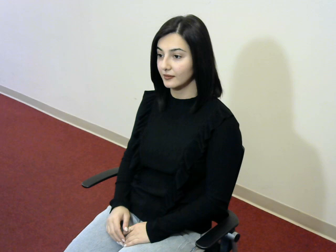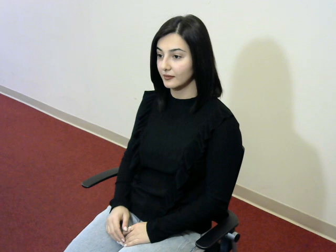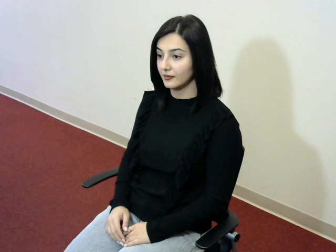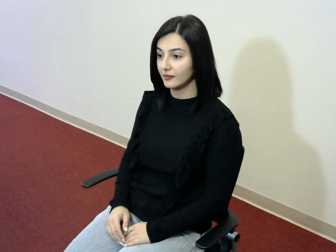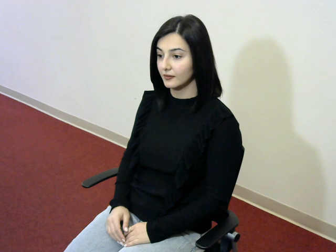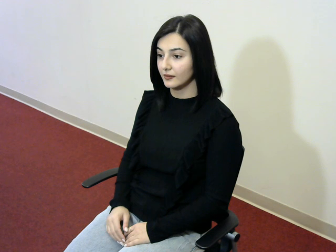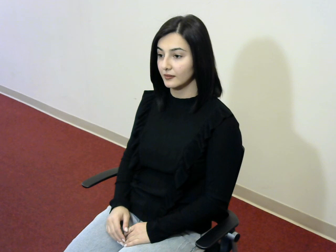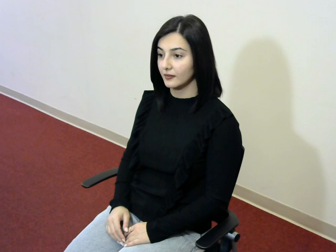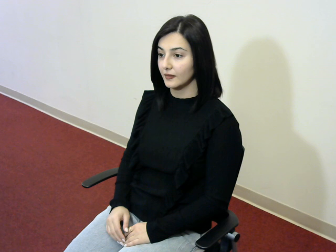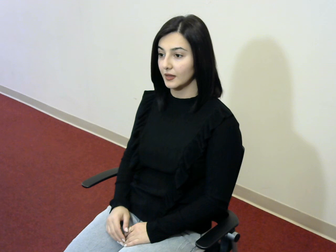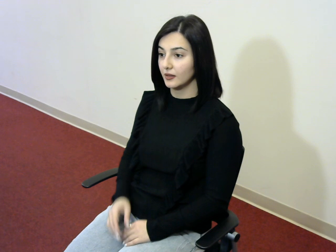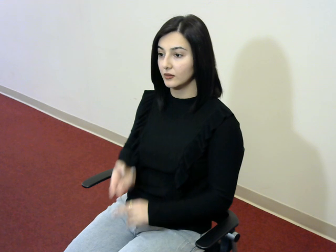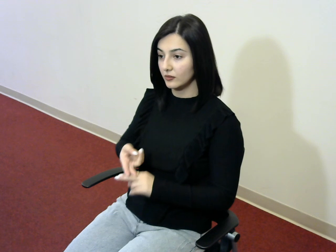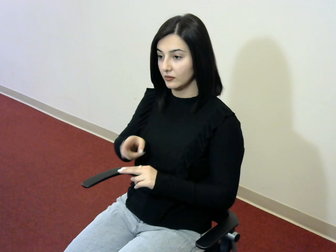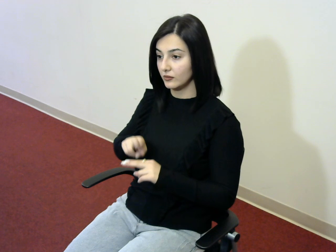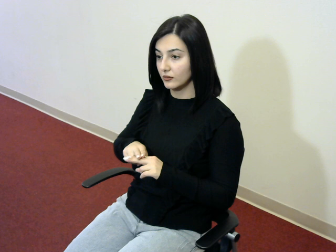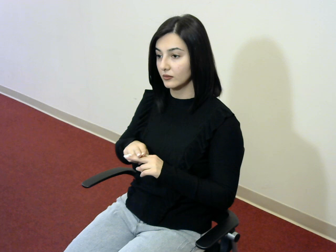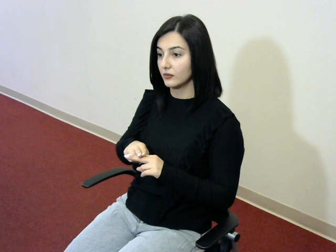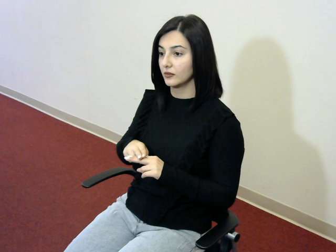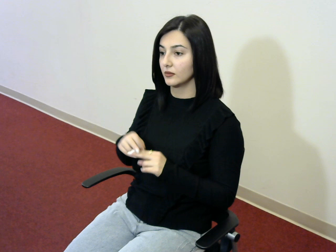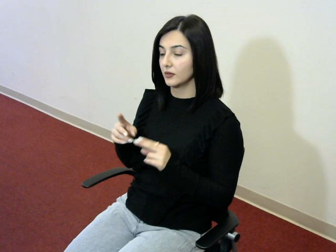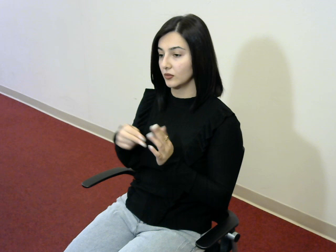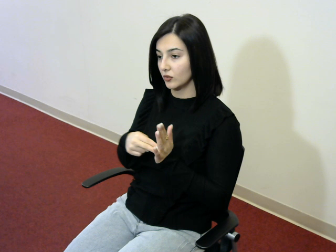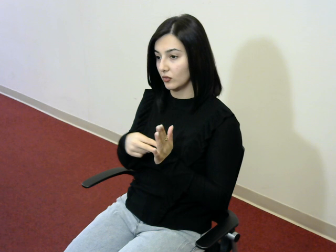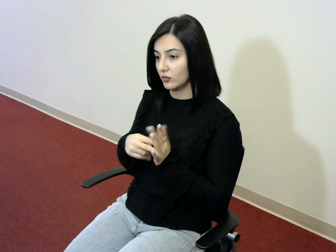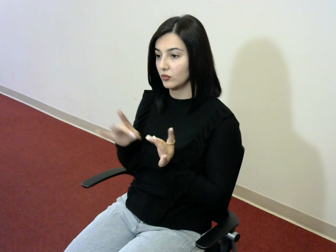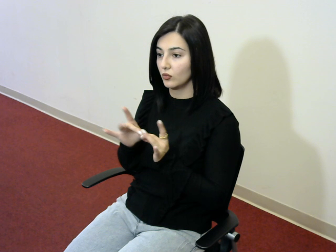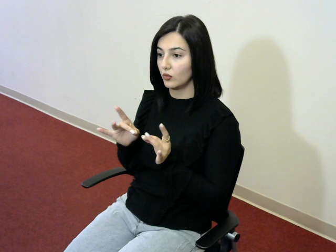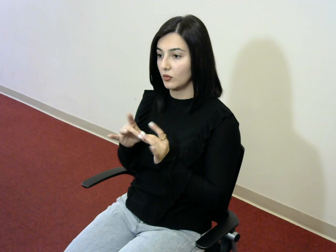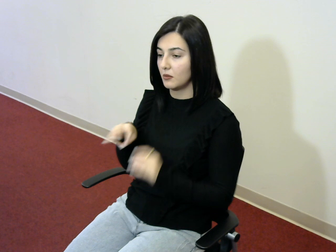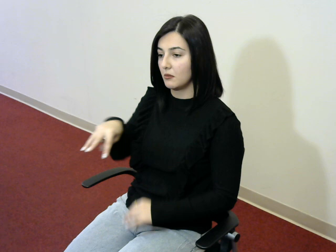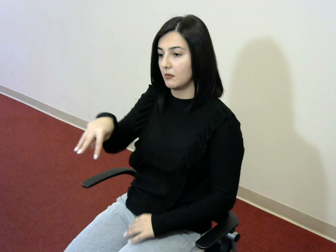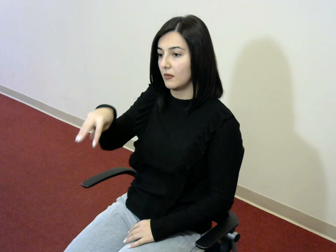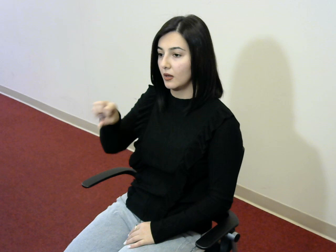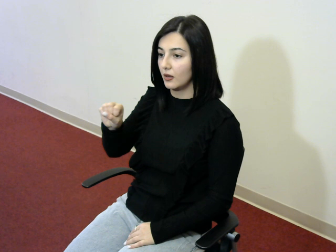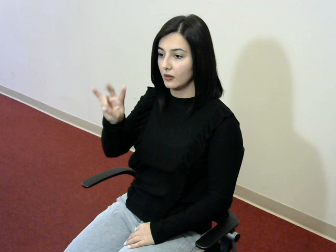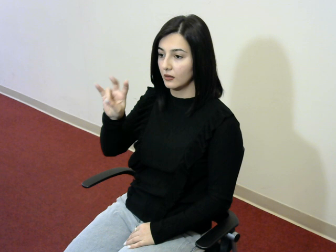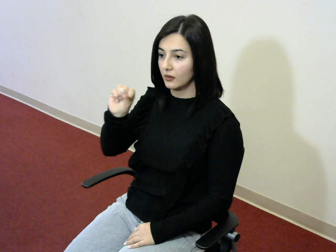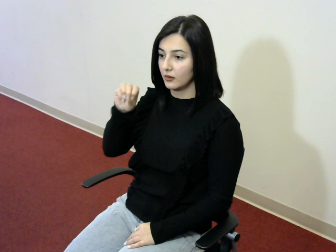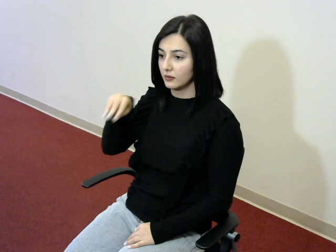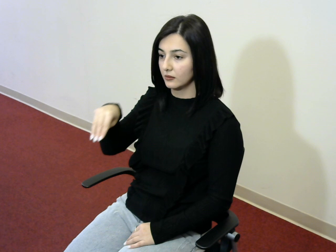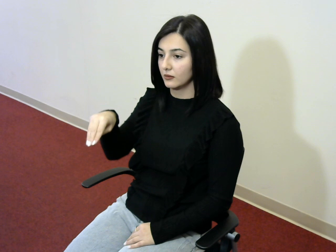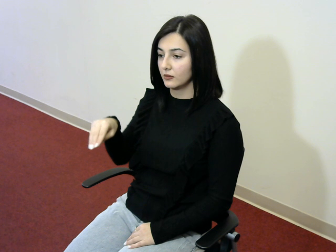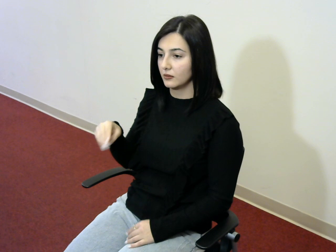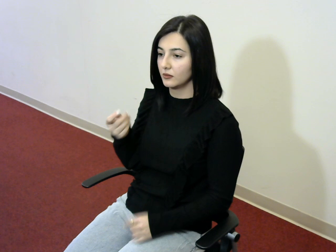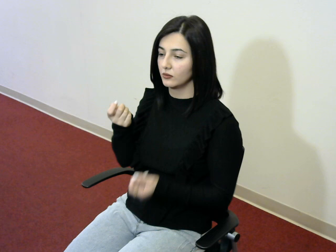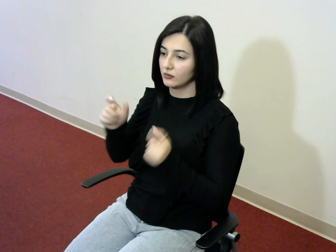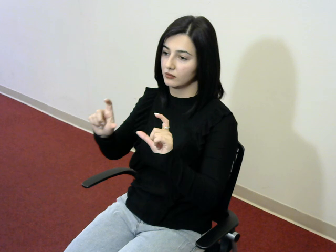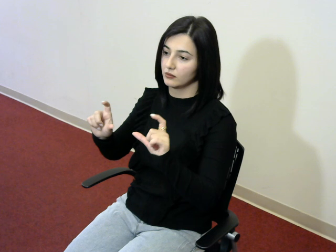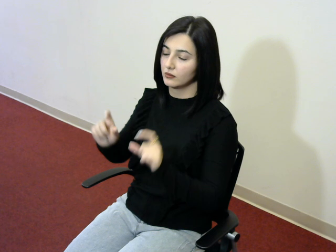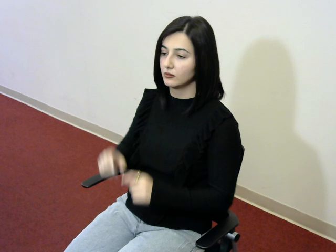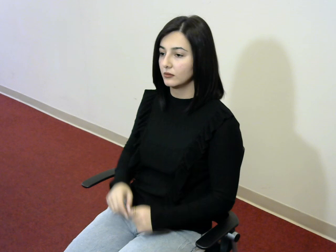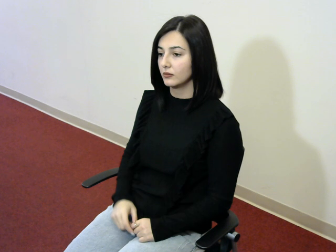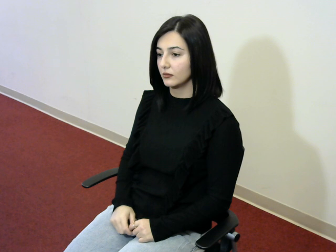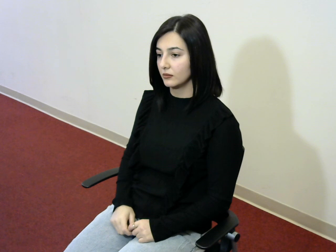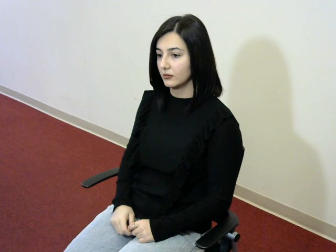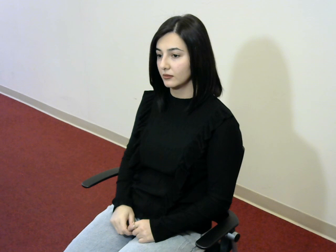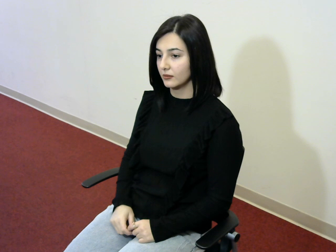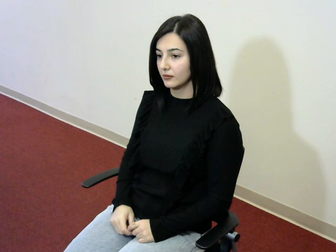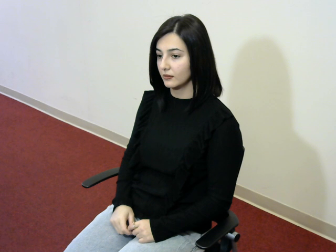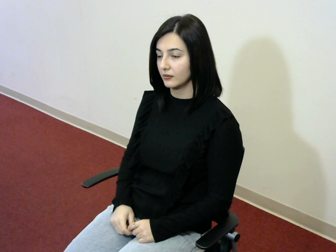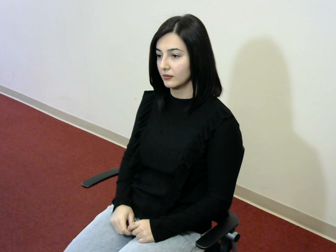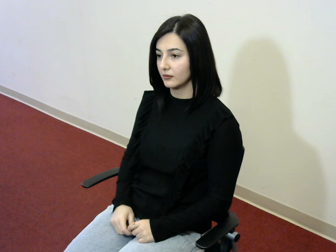Bunun qiyməti 10 manat qalxıb